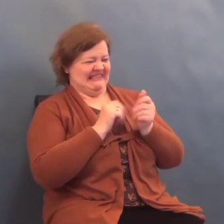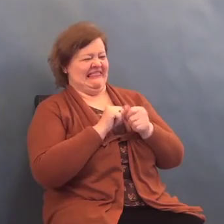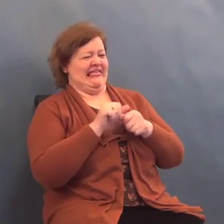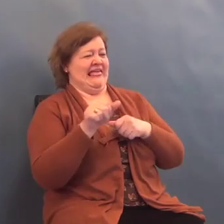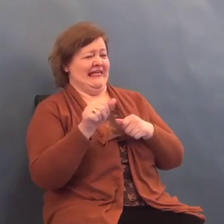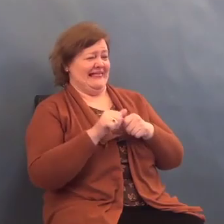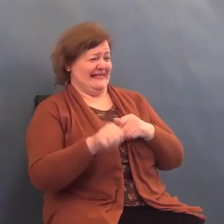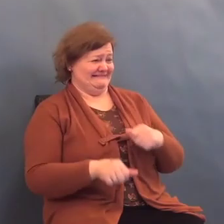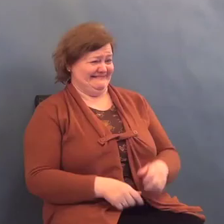Jest.